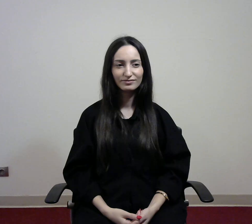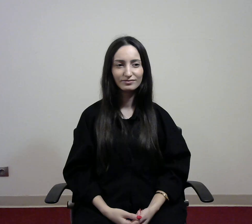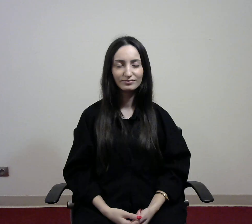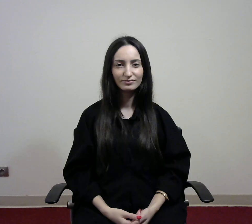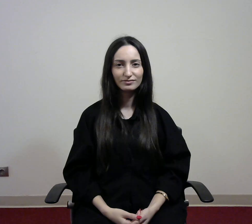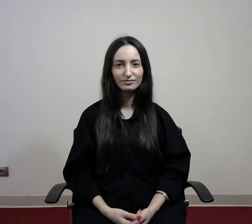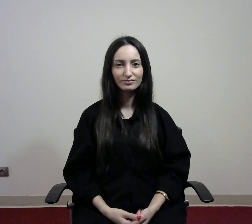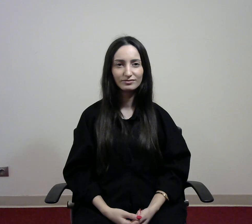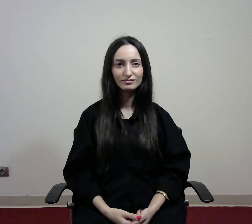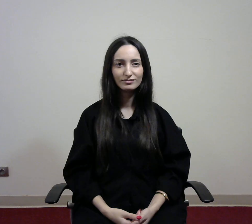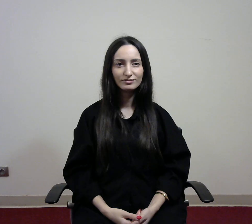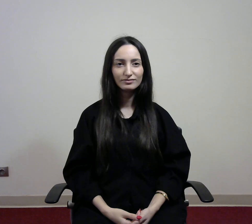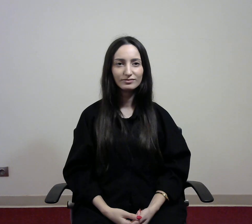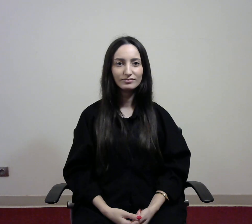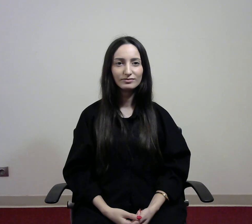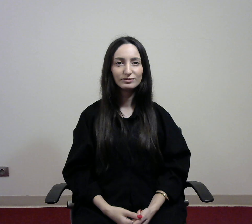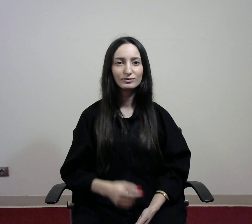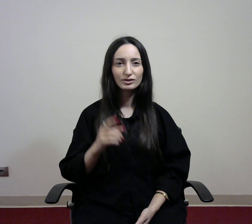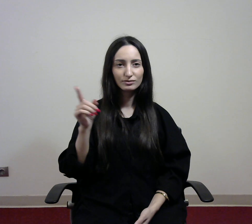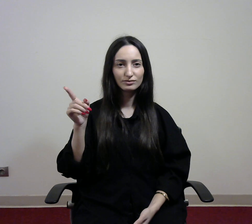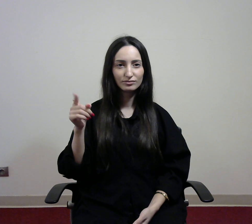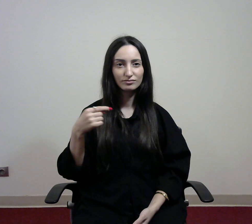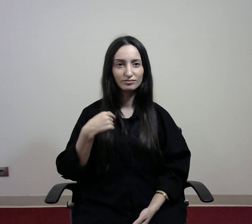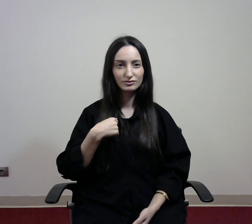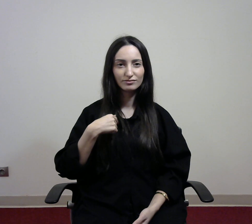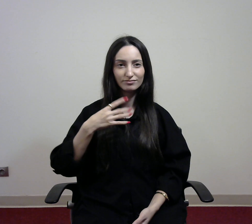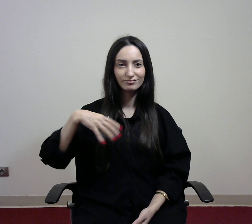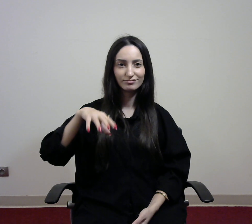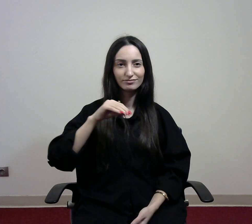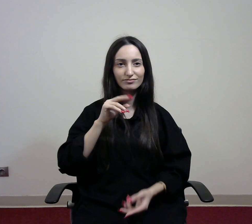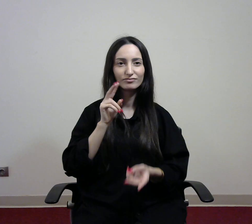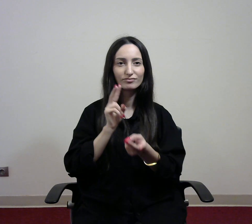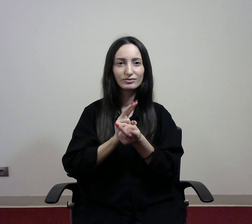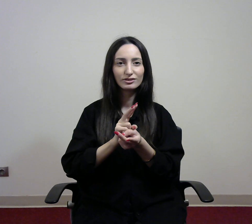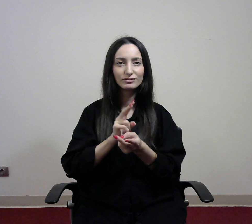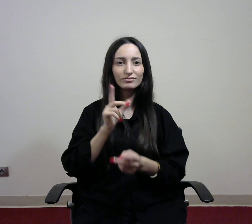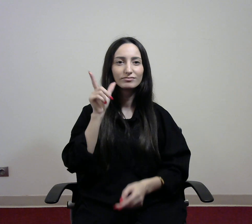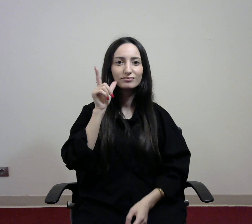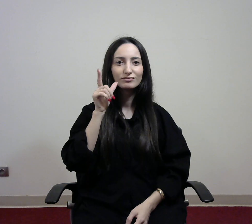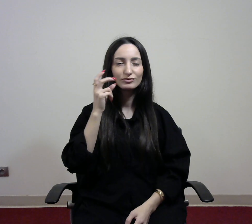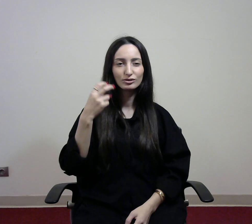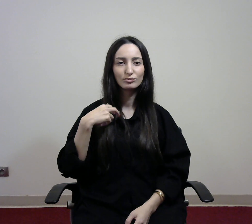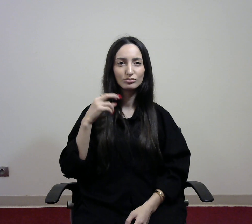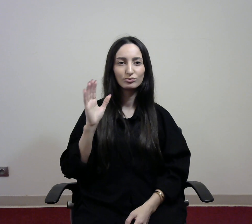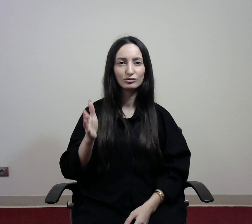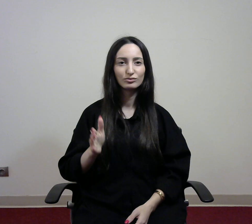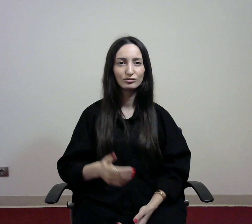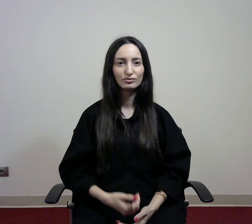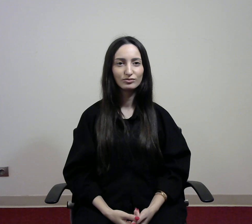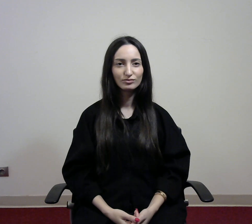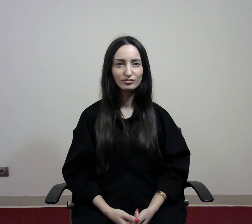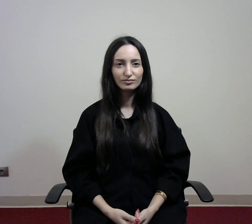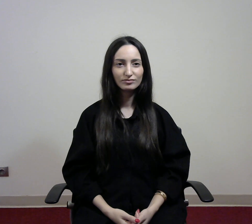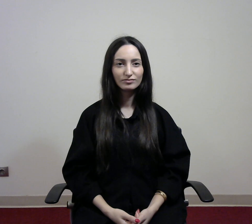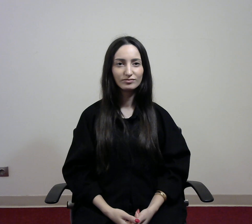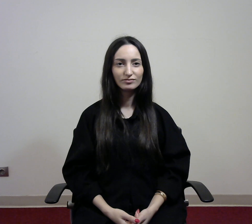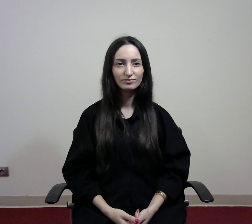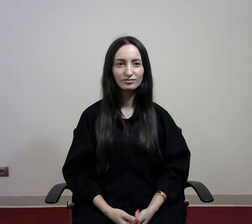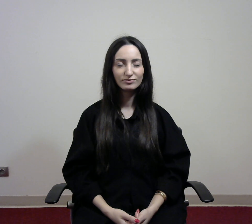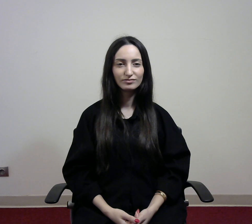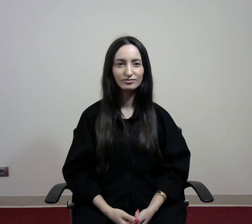O, bizi görməyə birisigün gələcək